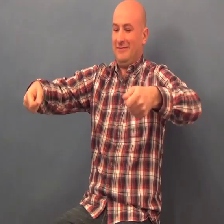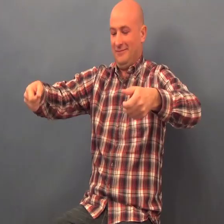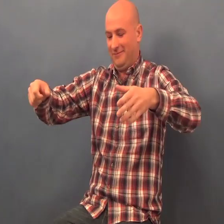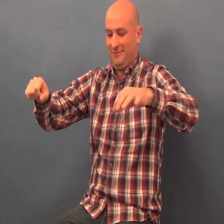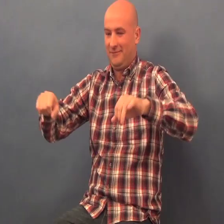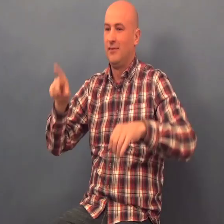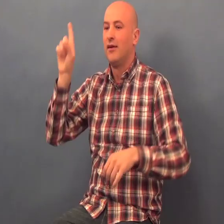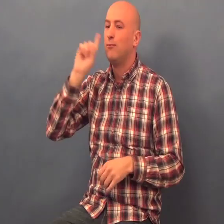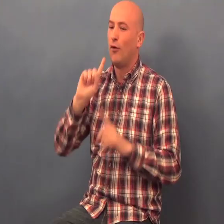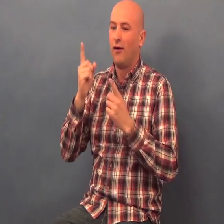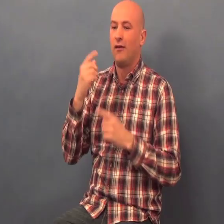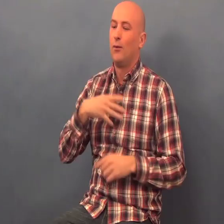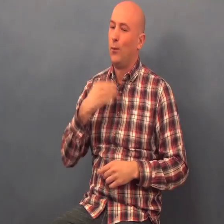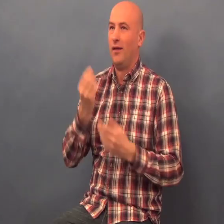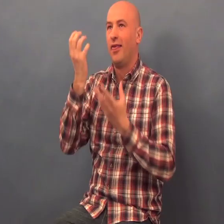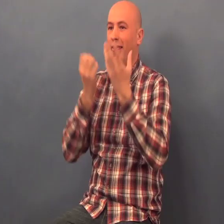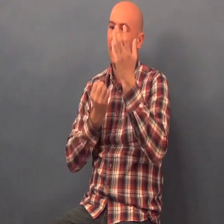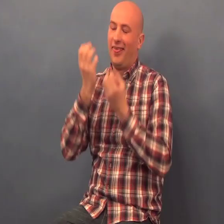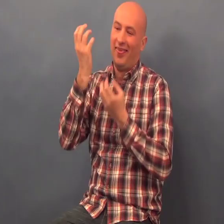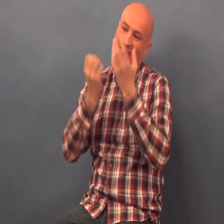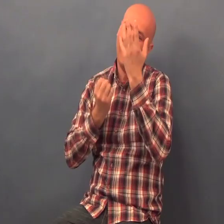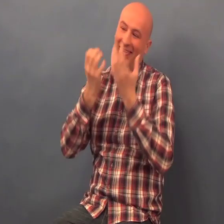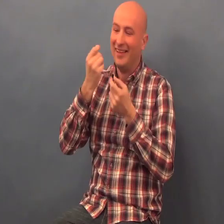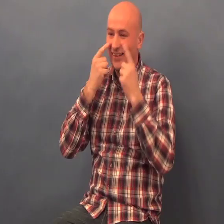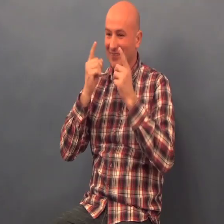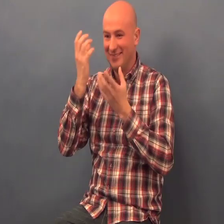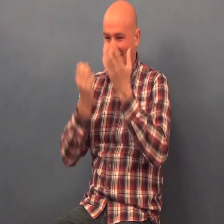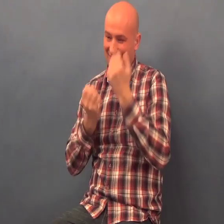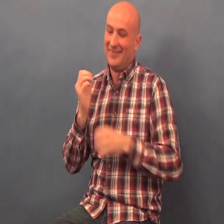Na górze ogrodnik nieświadomy sytuacji dalej zbiera gruszki.